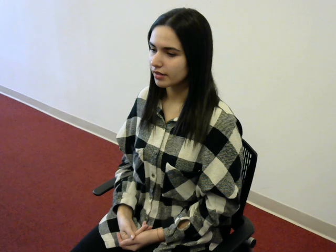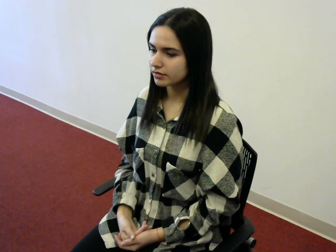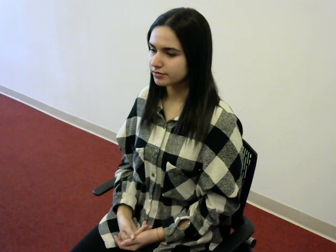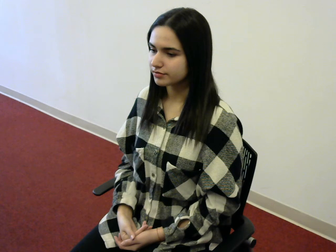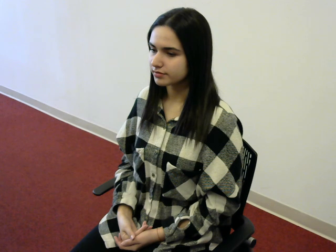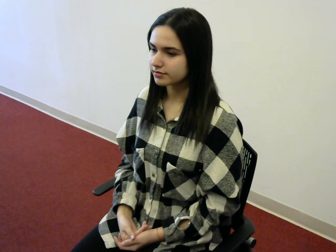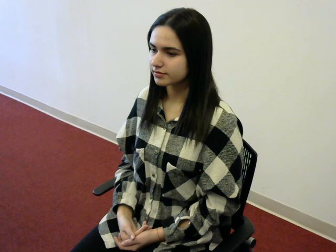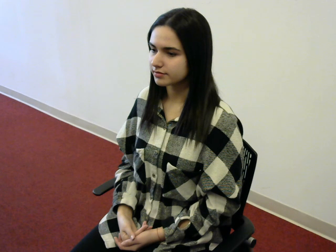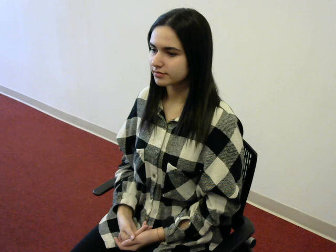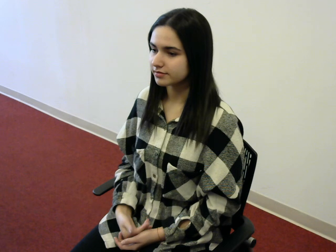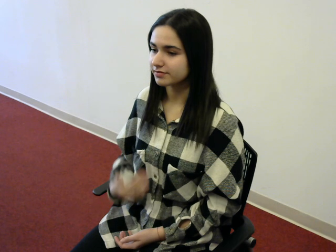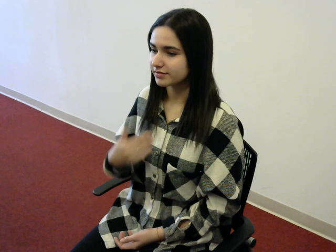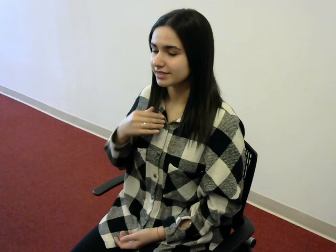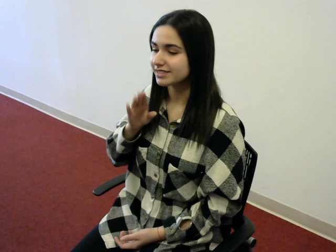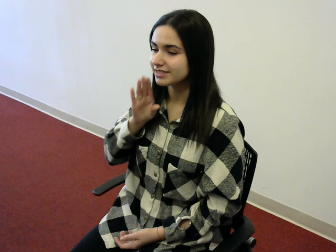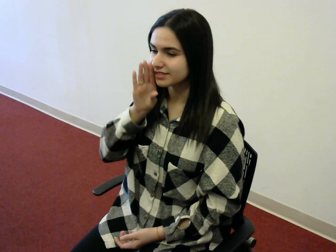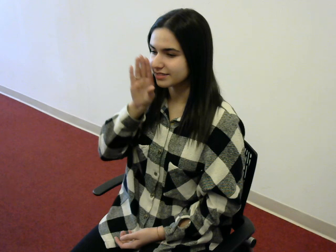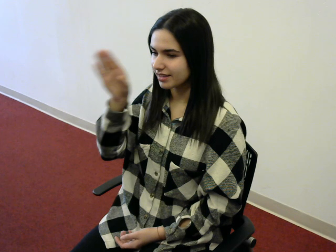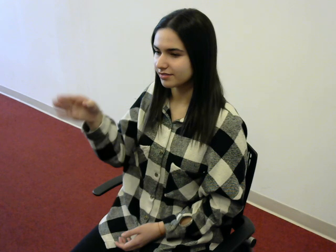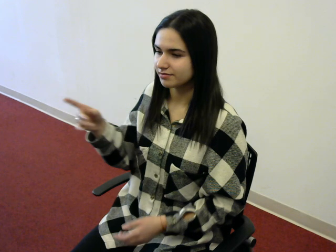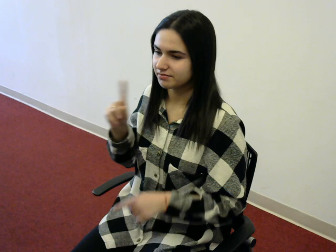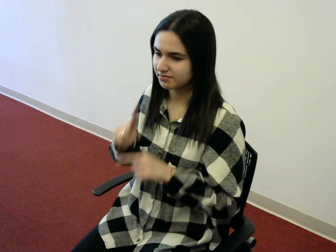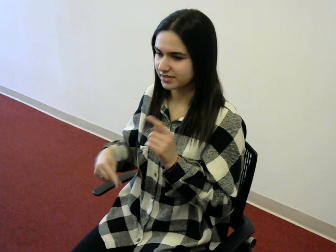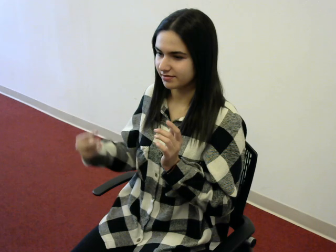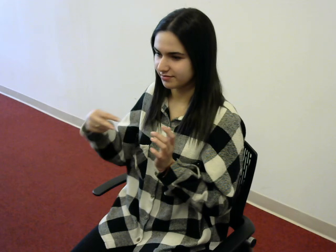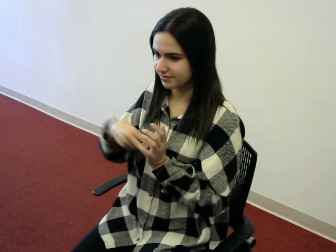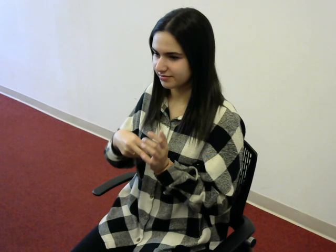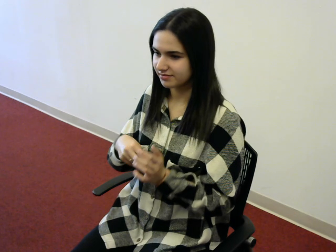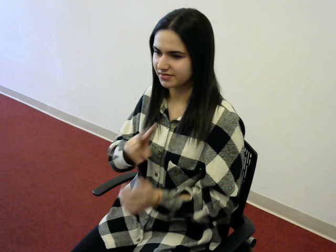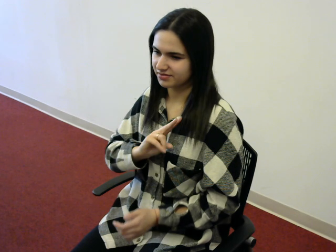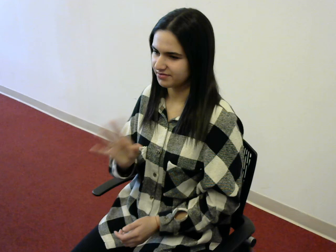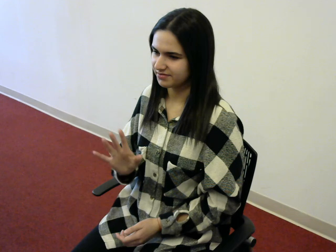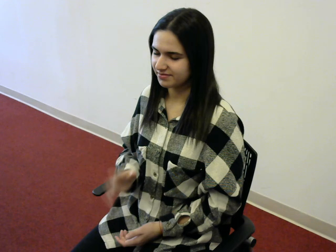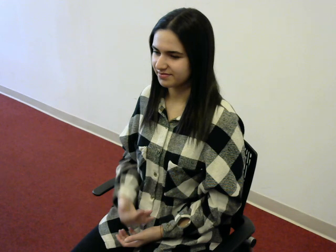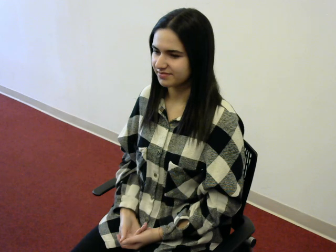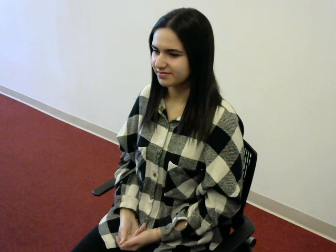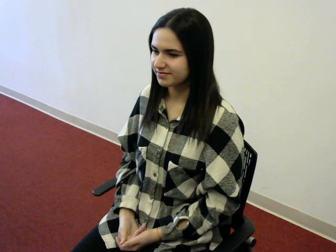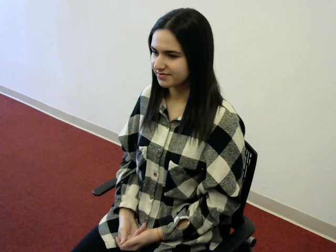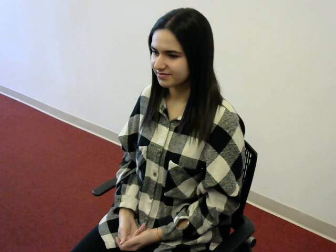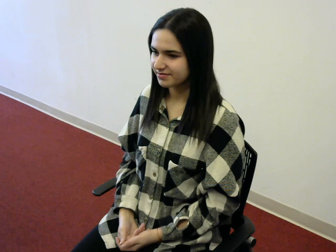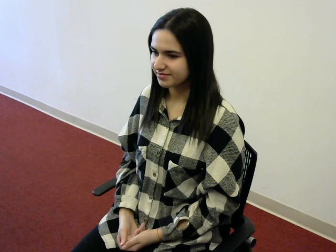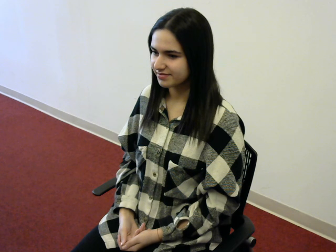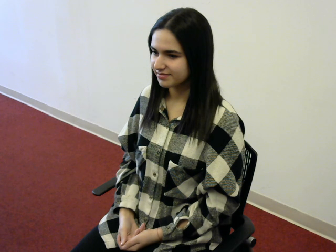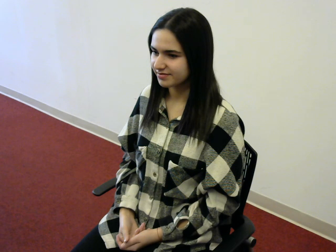Mən səhərlər tez durmağı sevmirəm